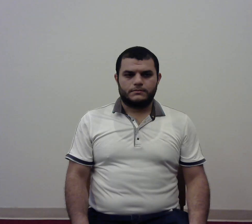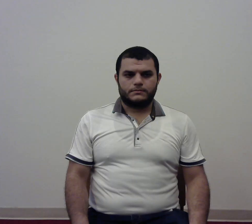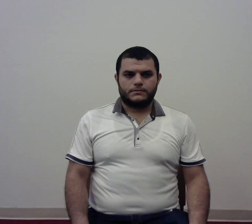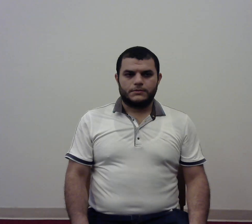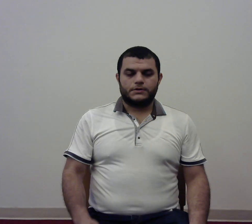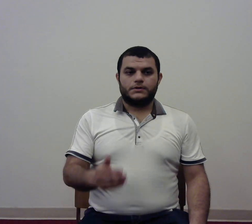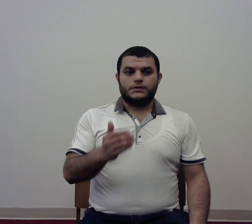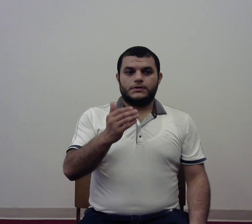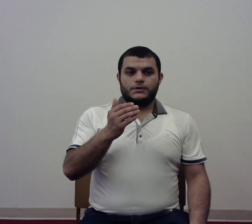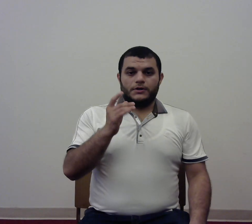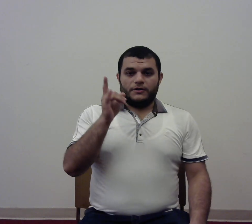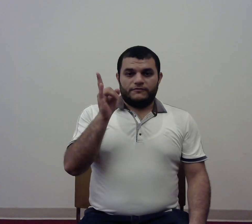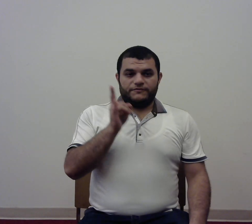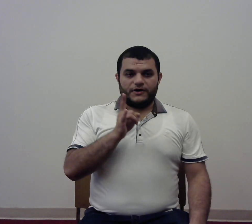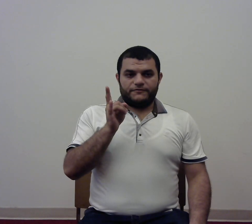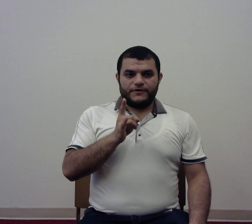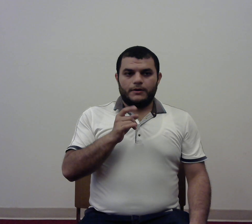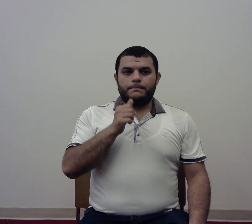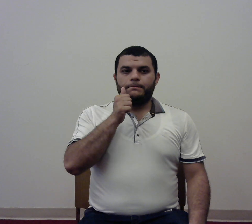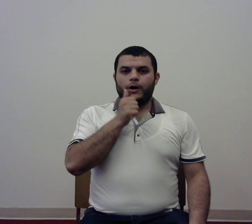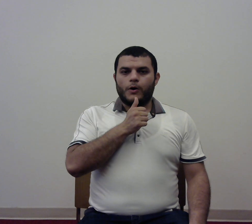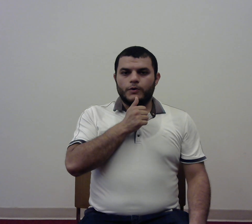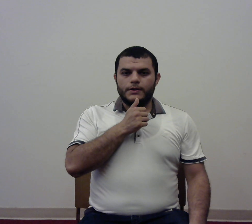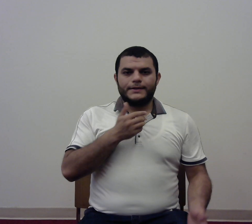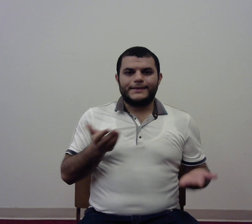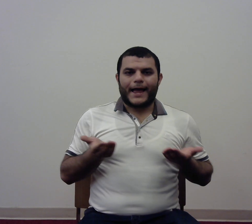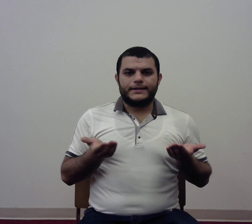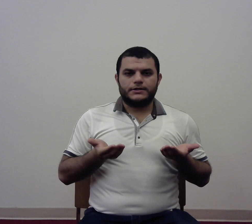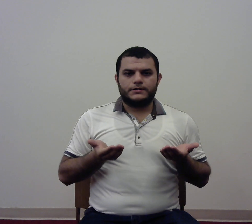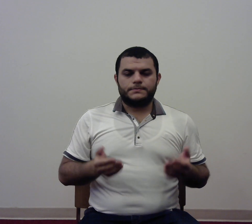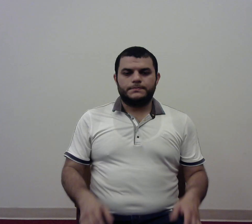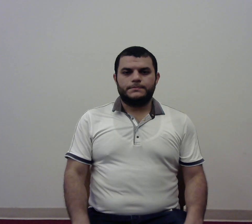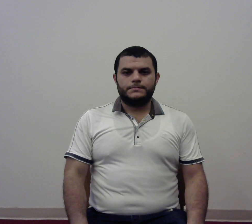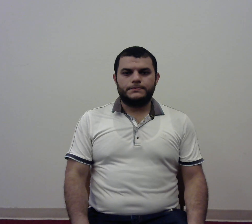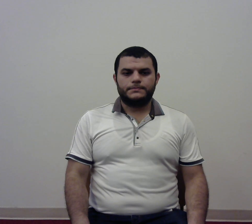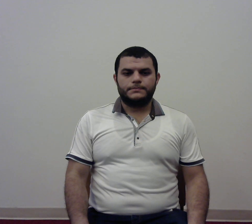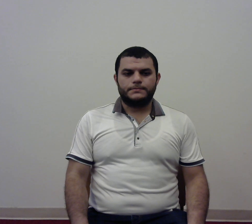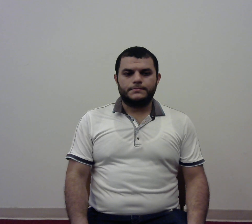WiFi-ın parolu nədir?